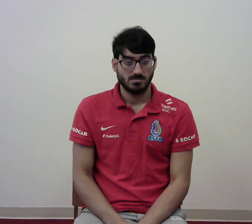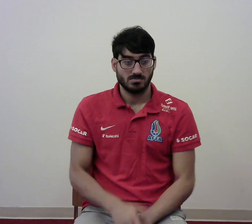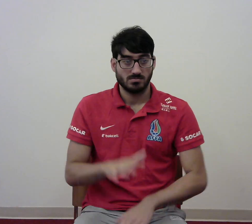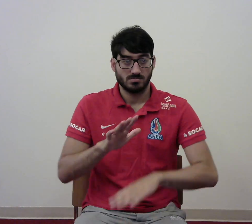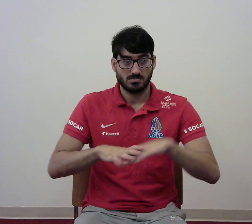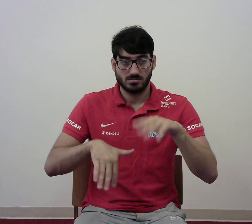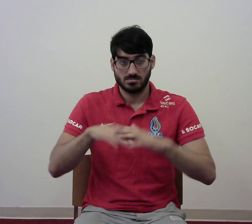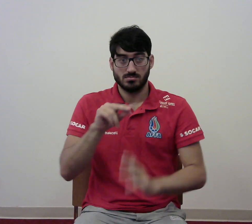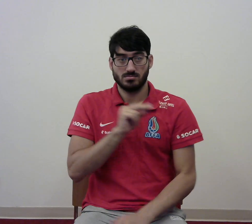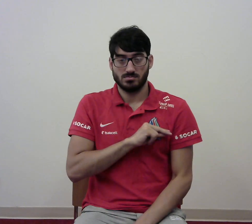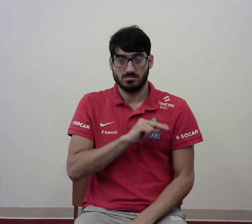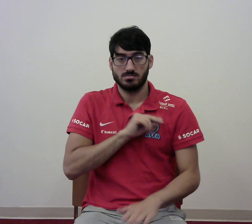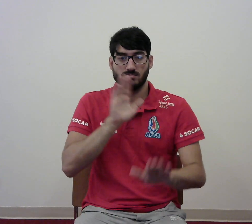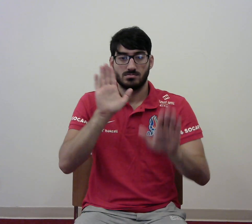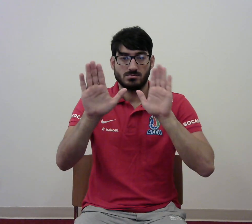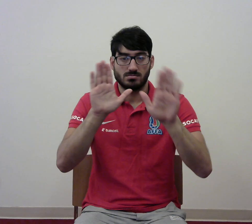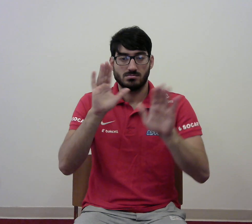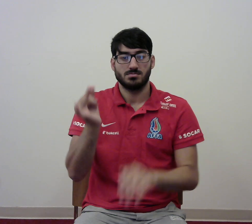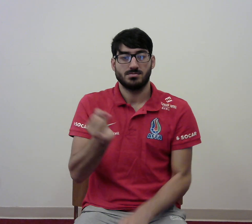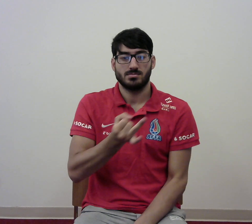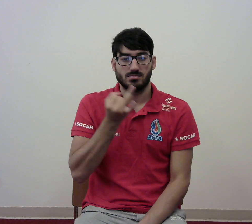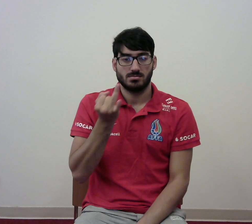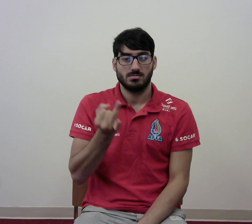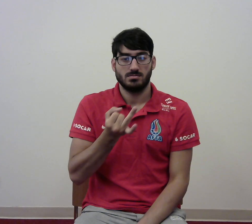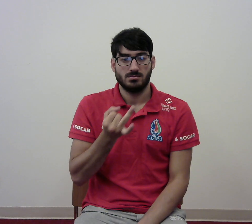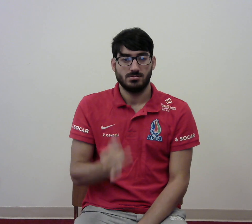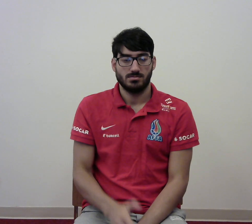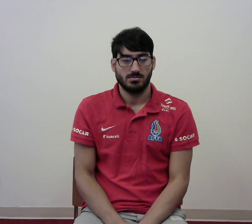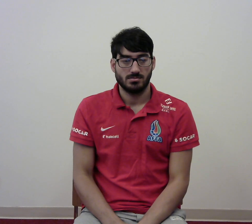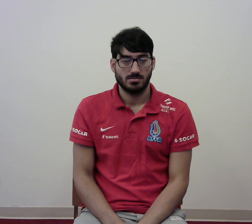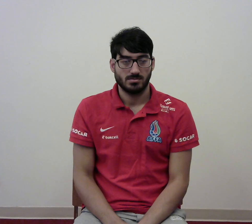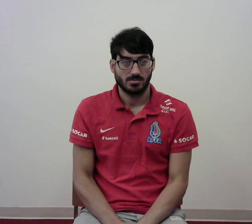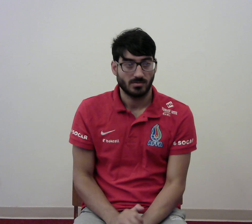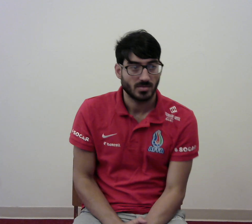Əl işləri sərgisi maraqlı idi